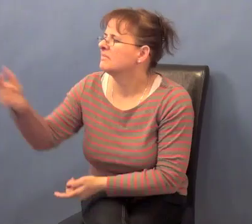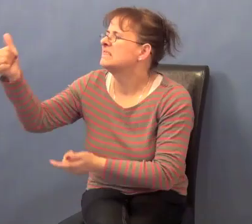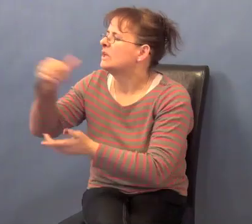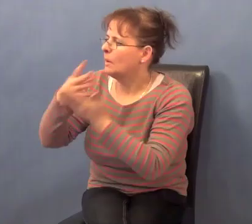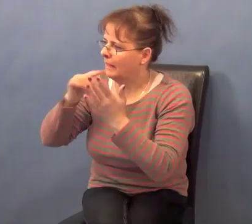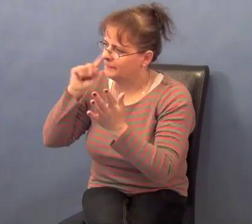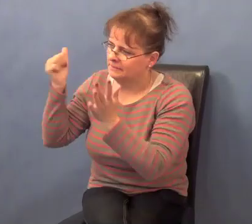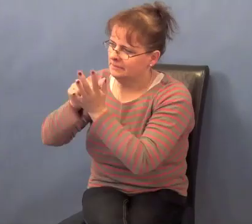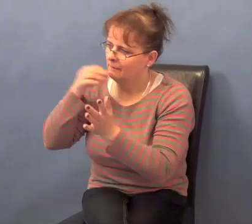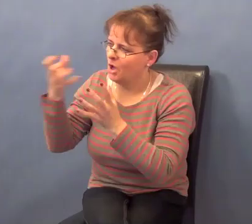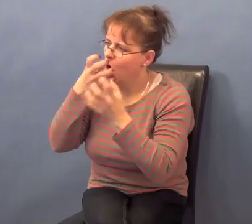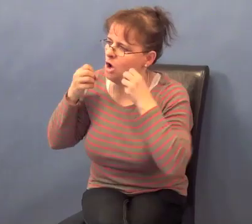Sama jesteś, to się nie opłaca, lepiej razem z chłopakiem.